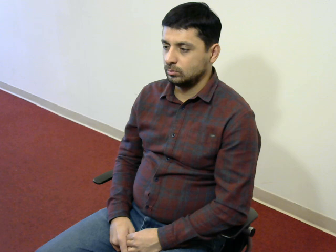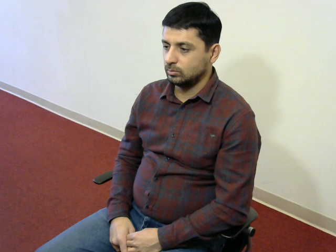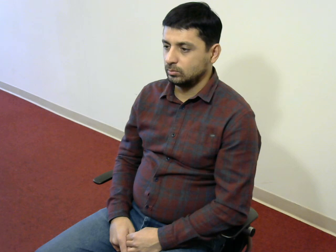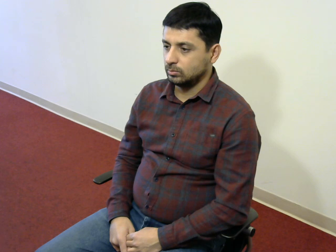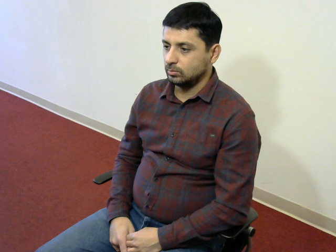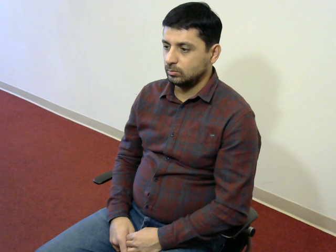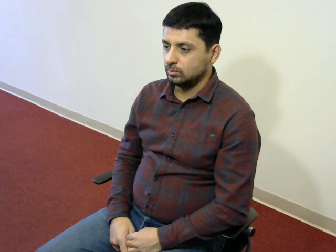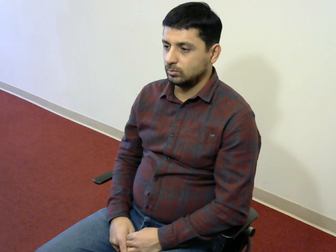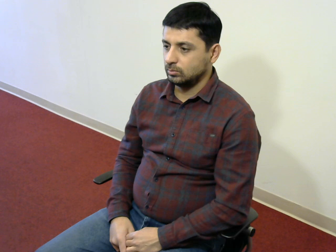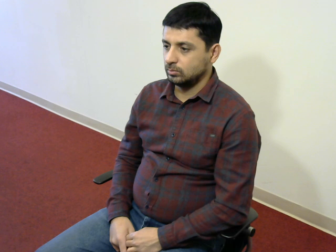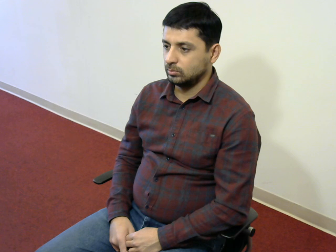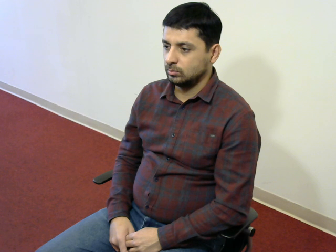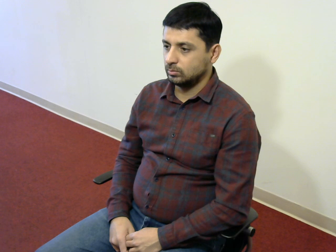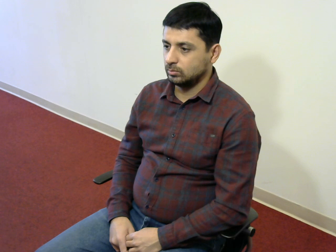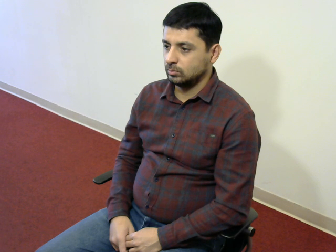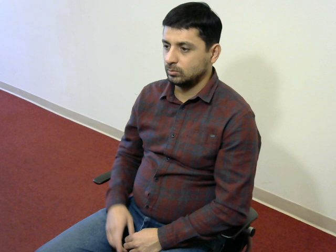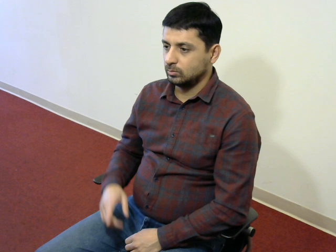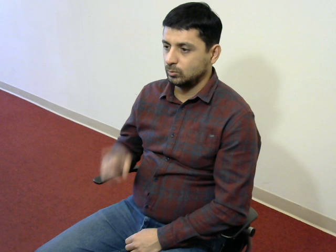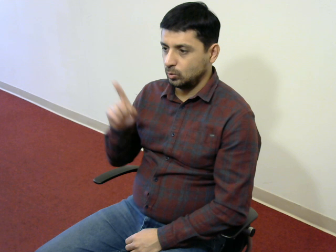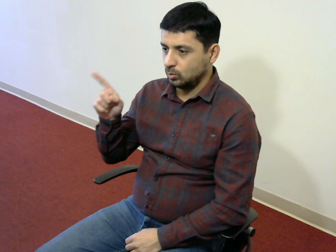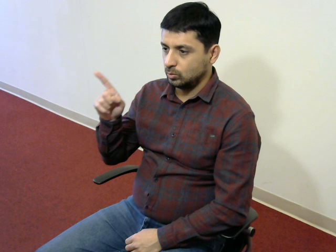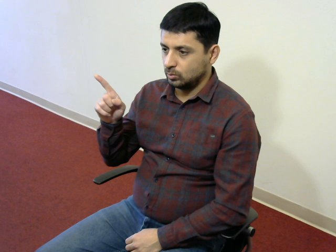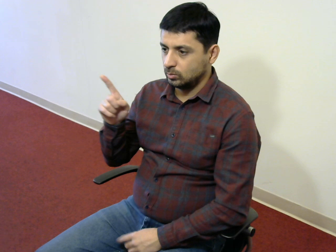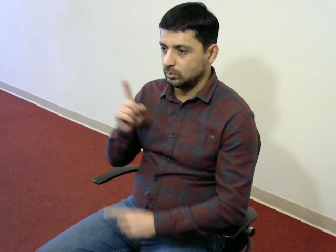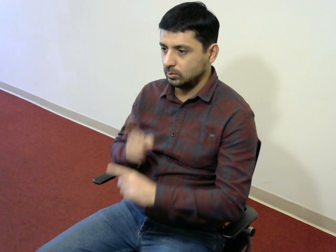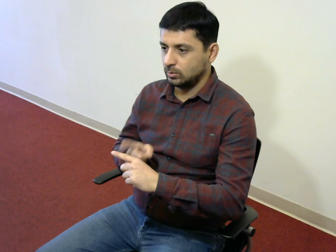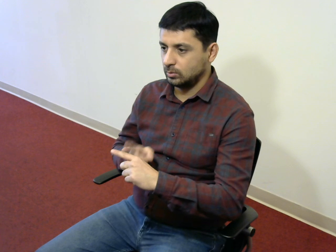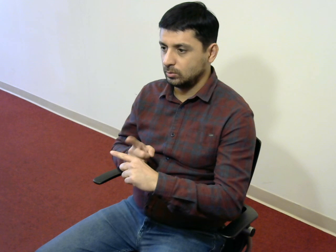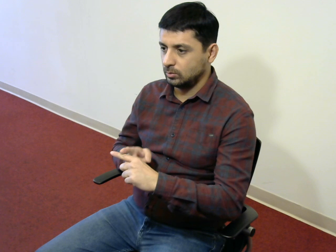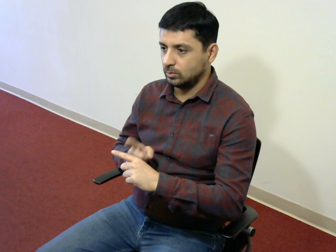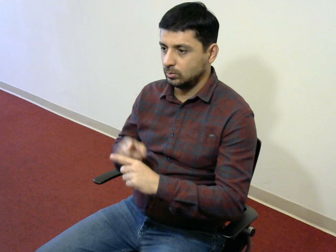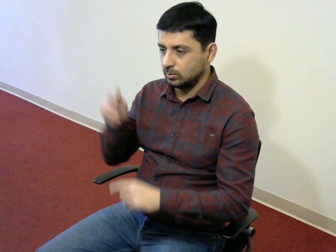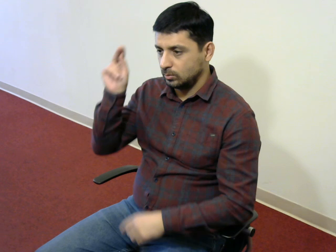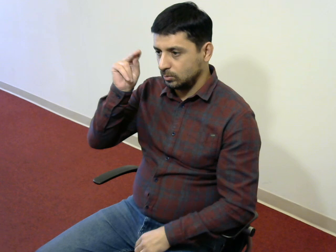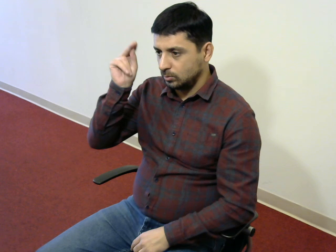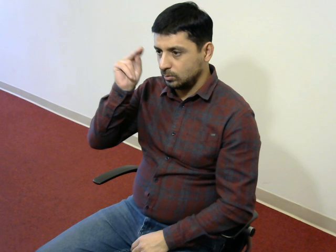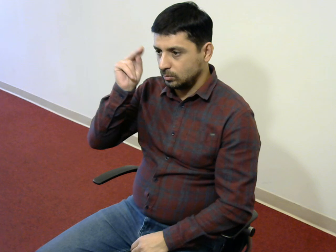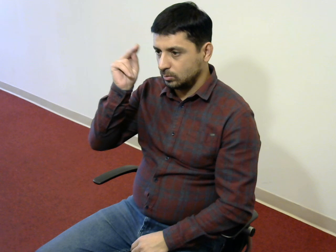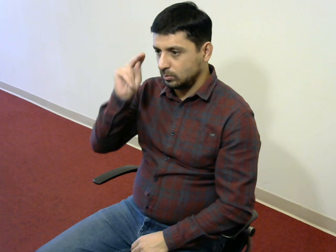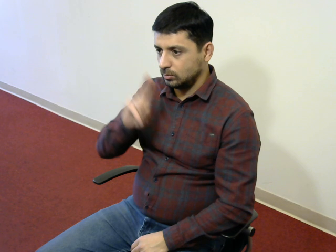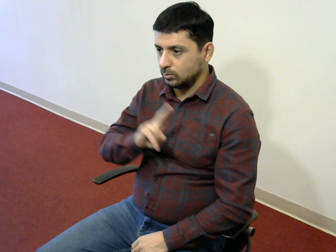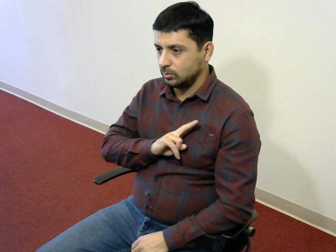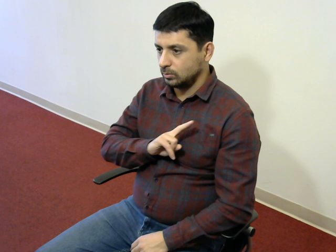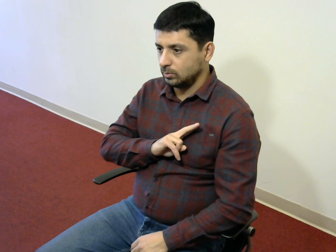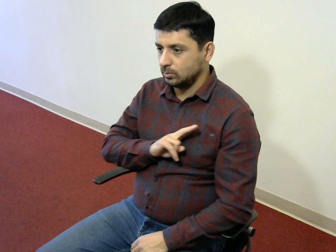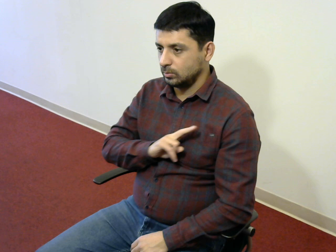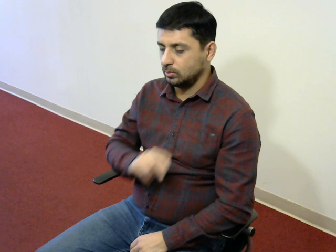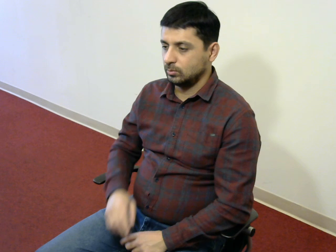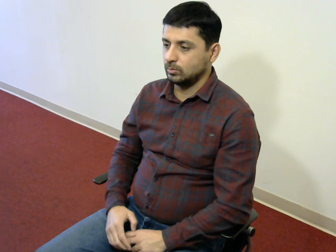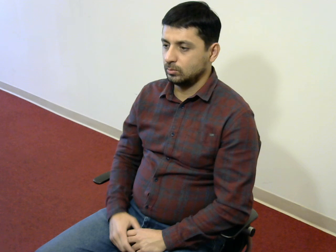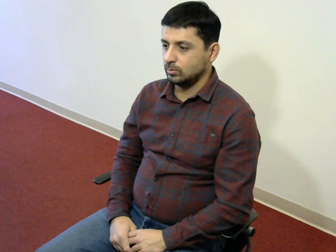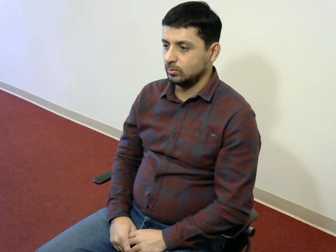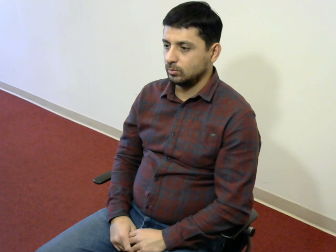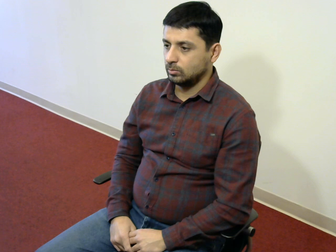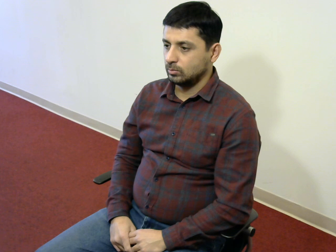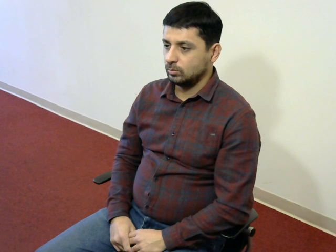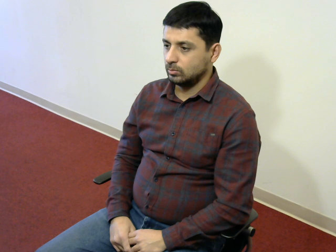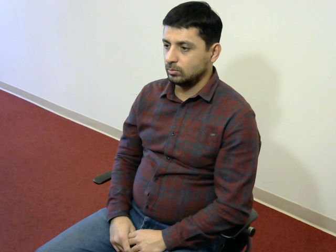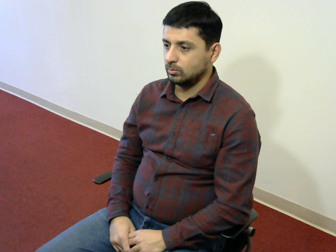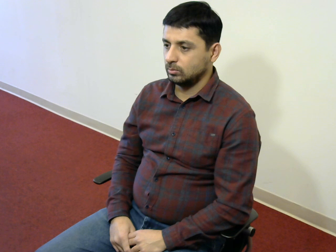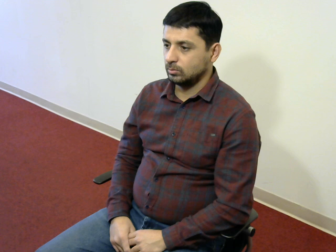O riyazi dərsləri sevir